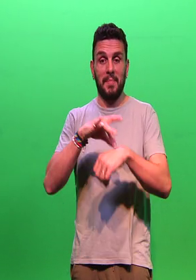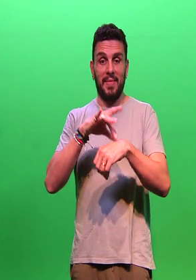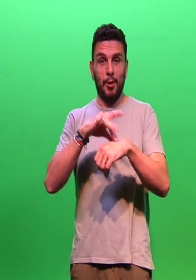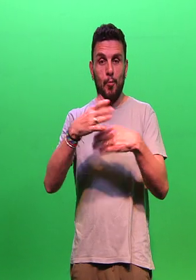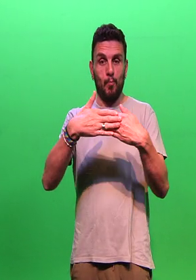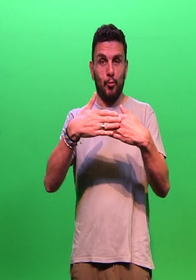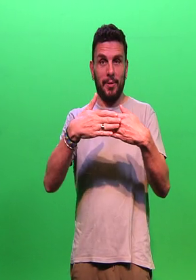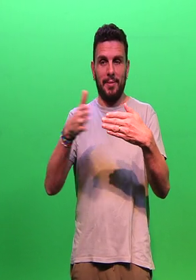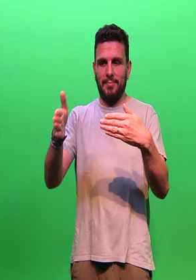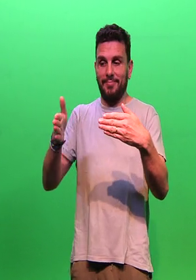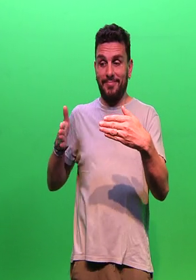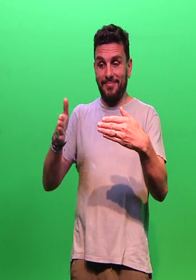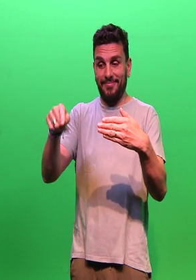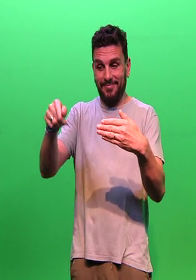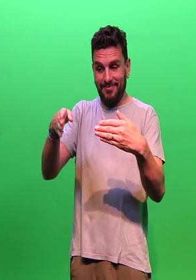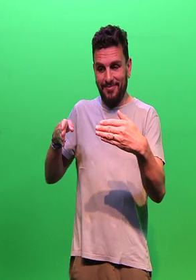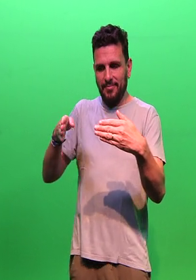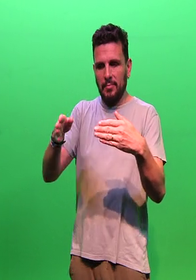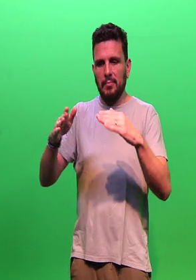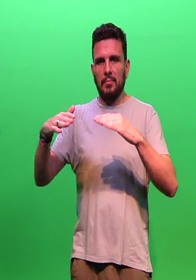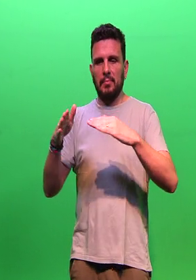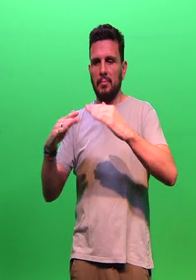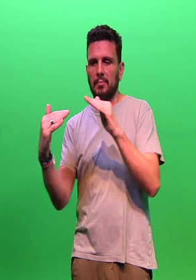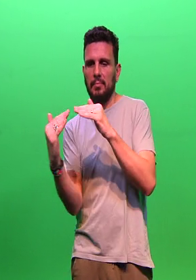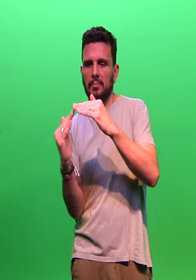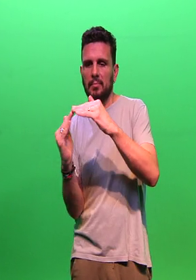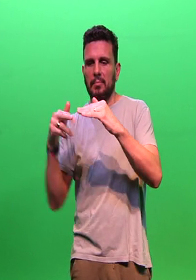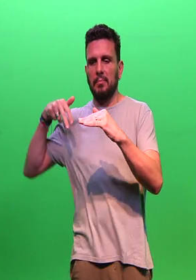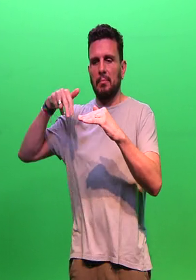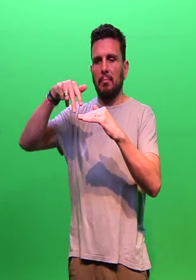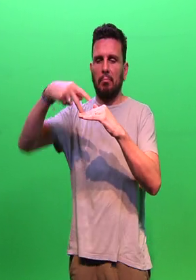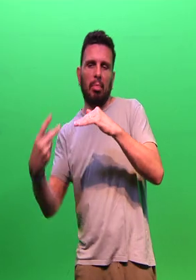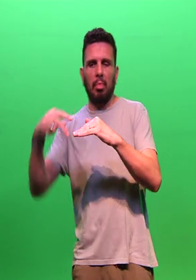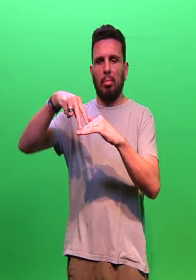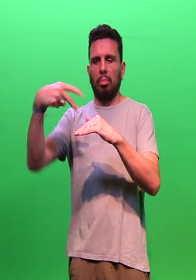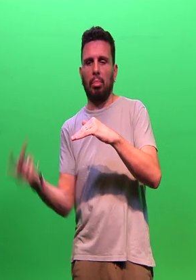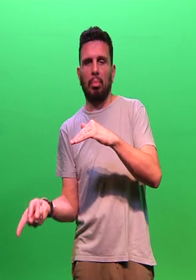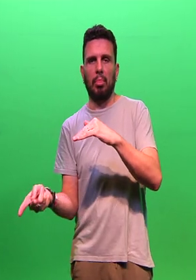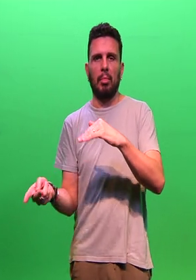Just al davant de la porta del metge, al carrer, caminava per la vora de la vorera i vaig caure.